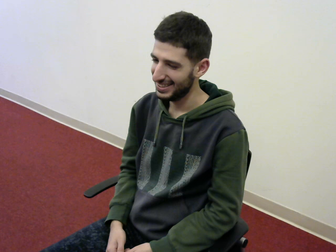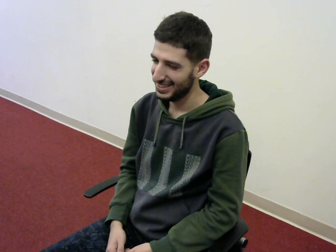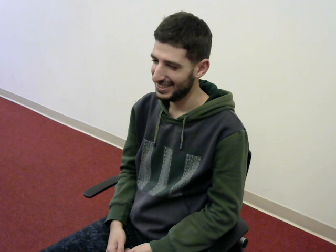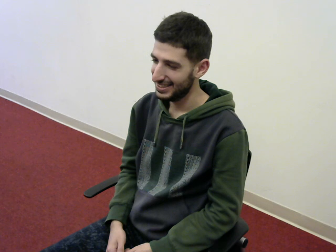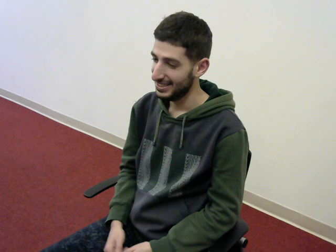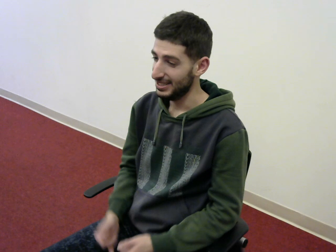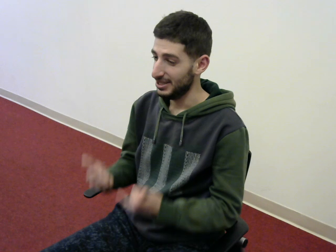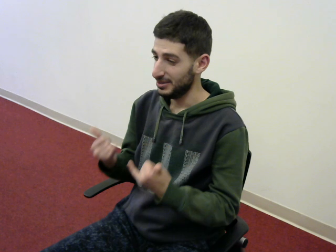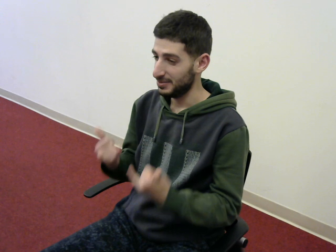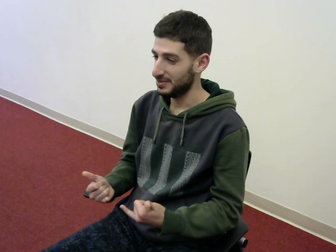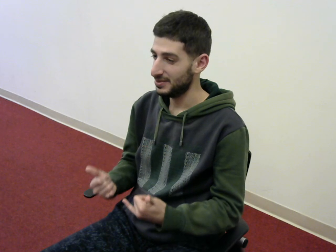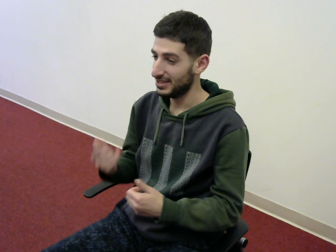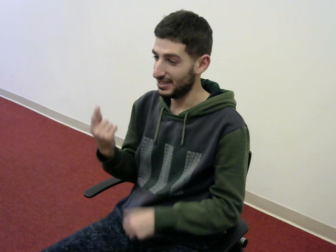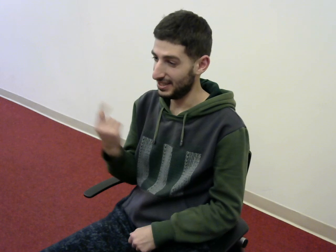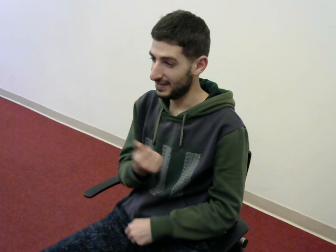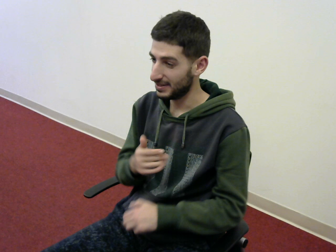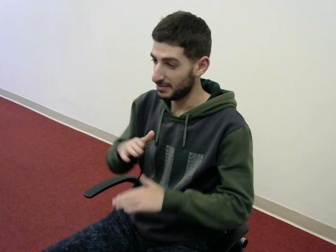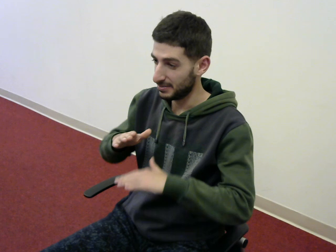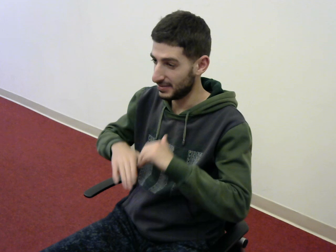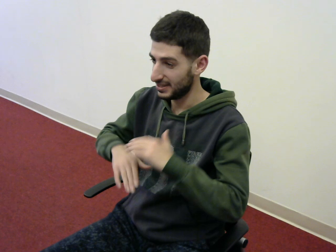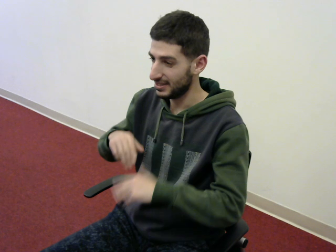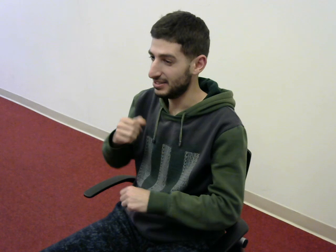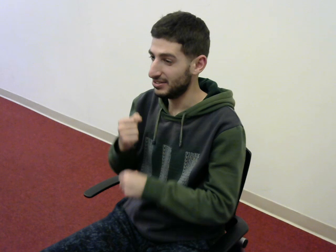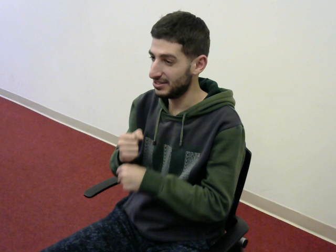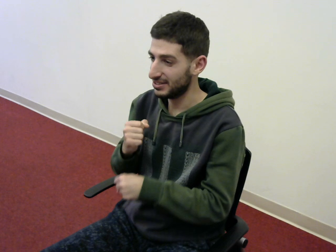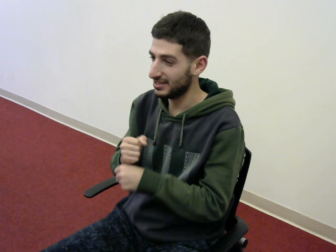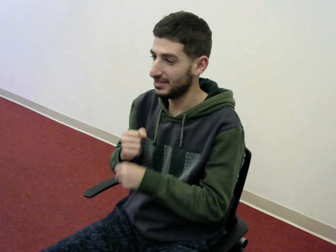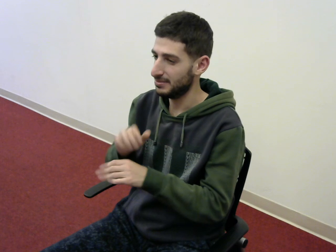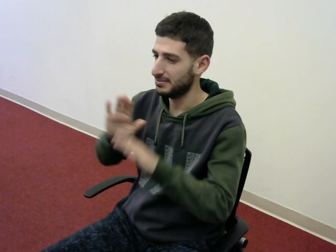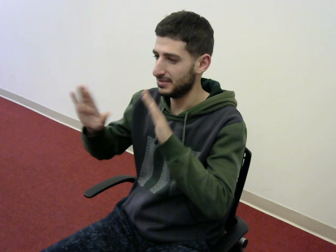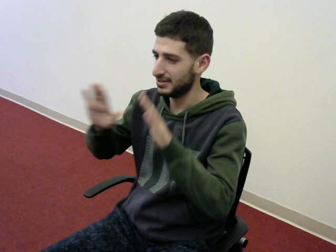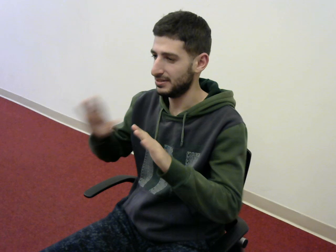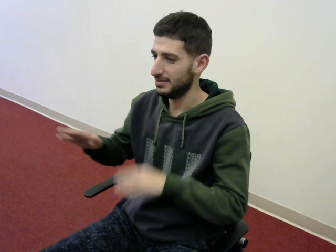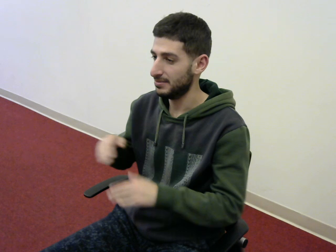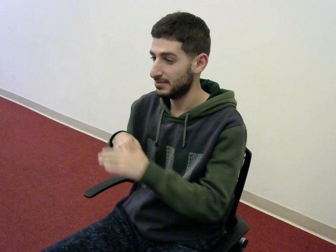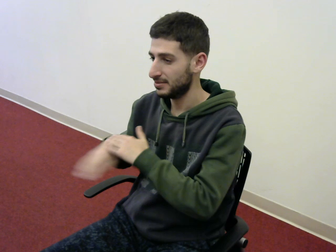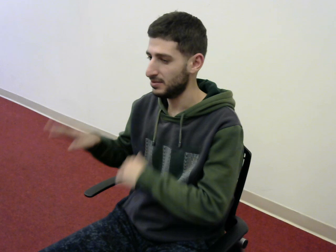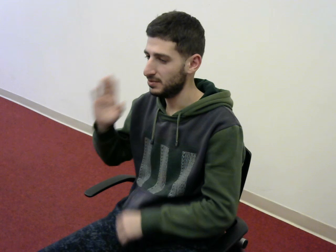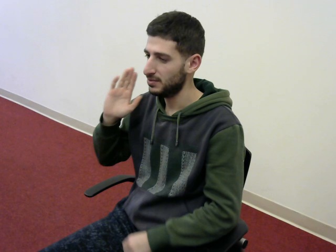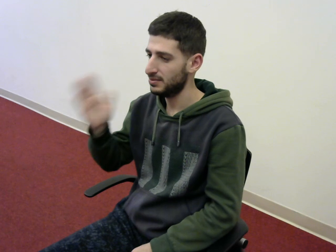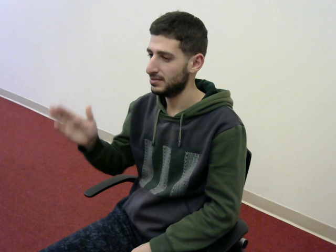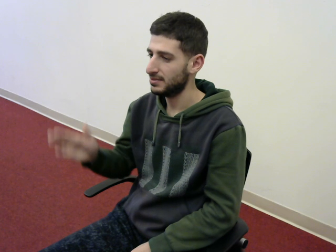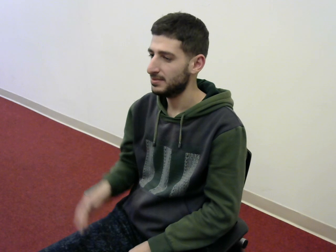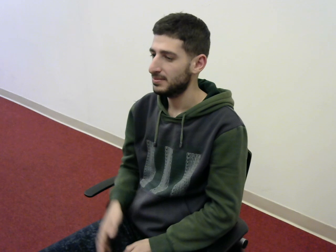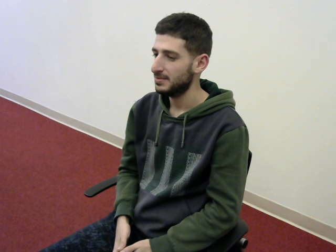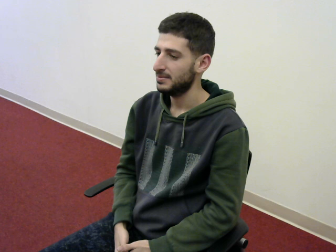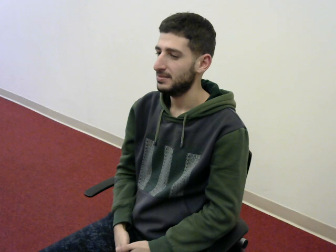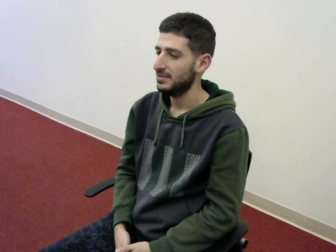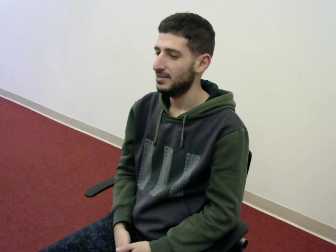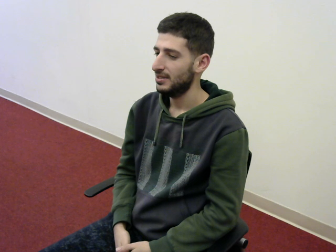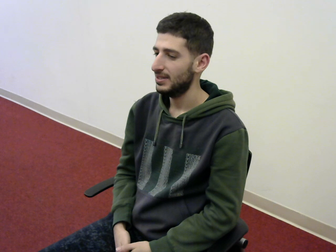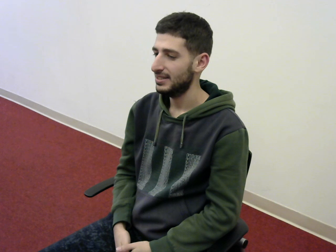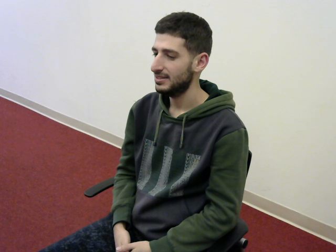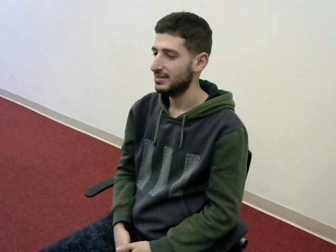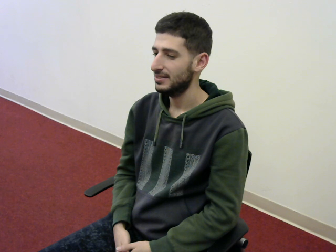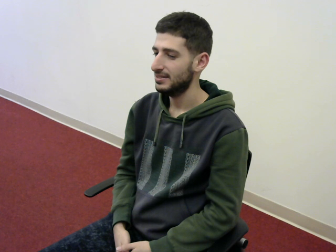Bu həftə əl işləri sərgisinə gedəcəm